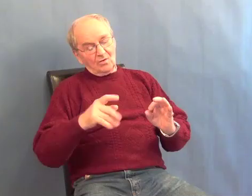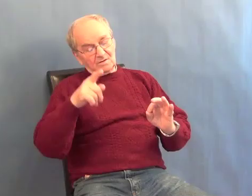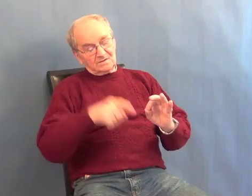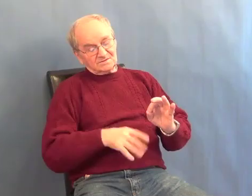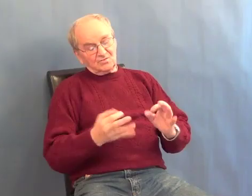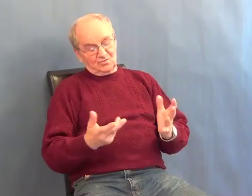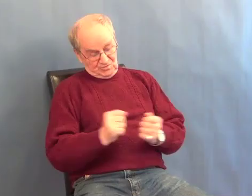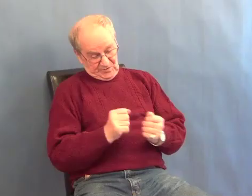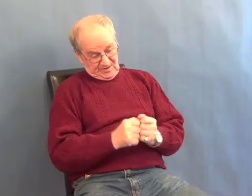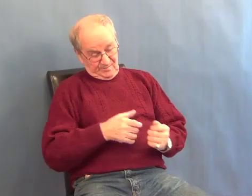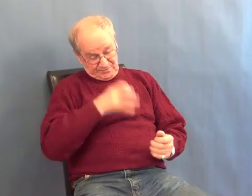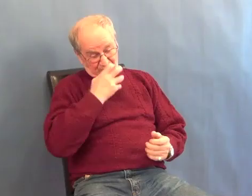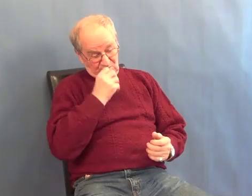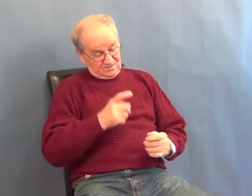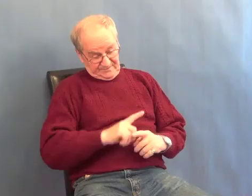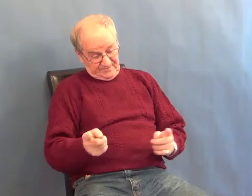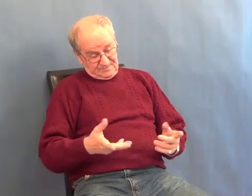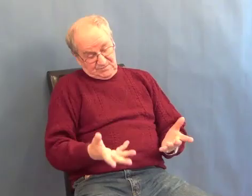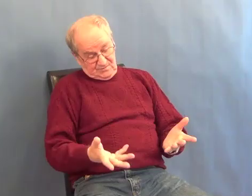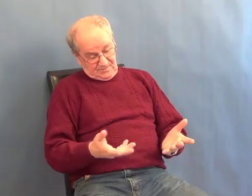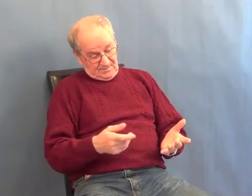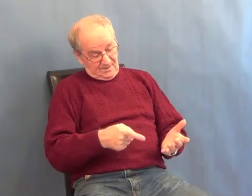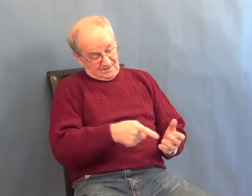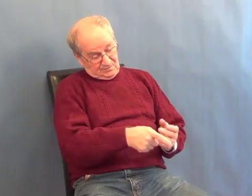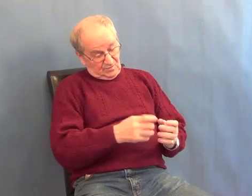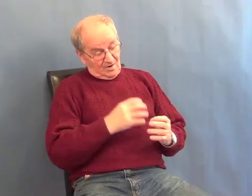Ten procent, to znaczy, że trzeba zimne pić? Nie wolno ciepłego?